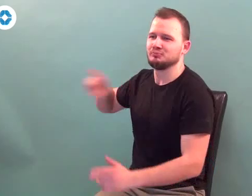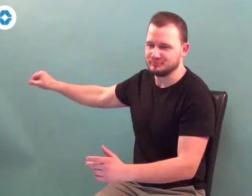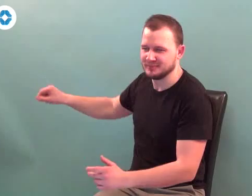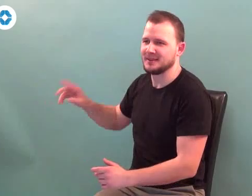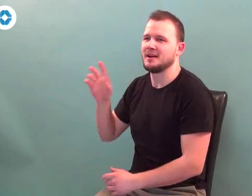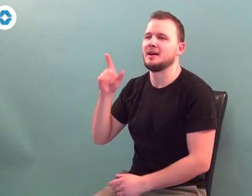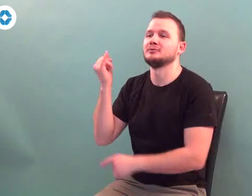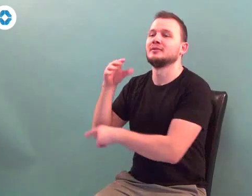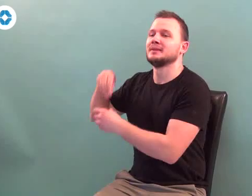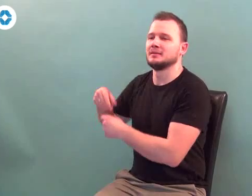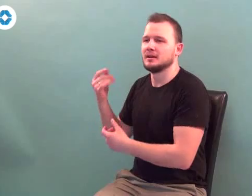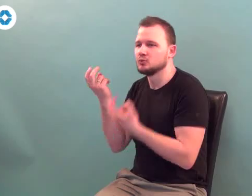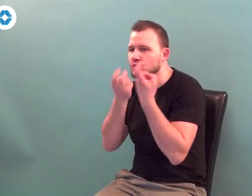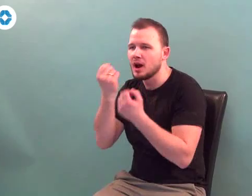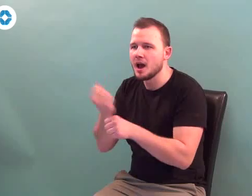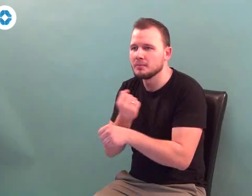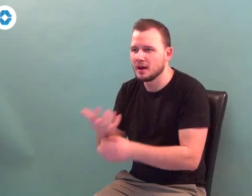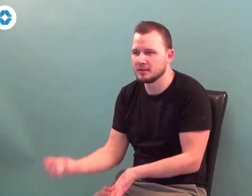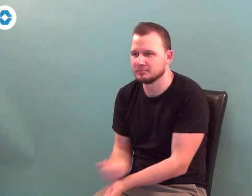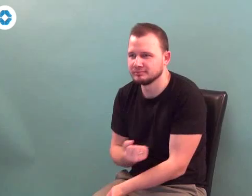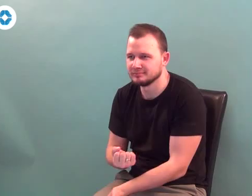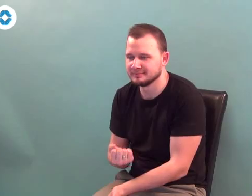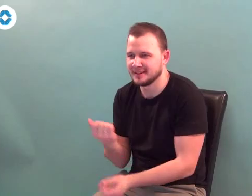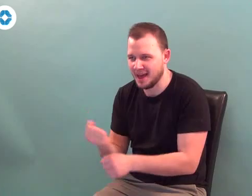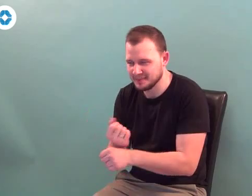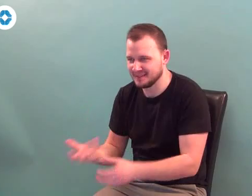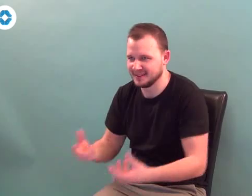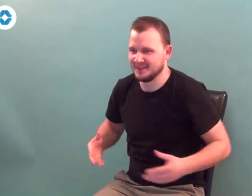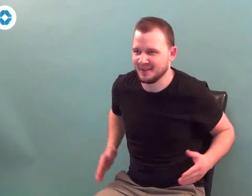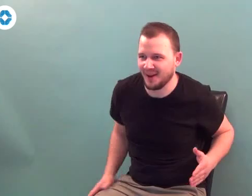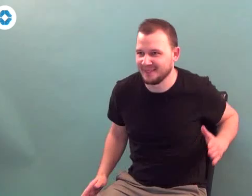Szuka kamieni i zbiera je do kieszeni.